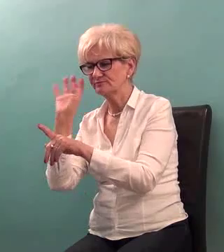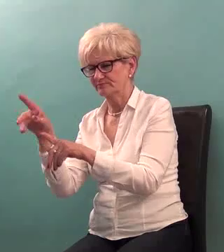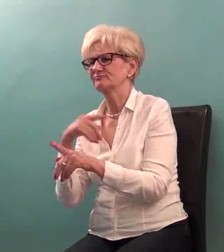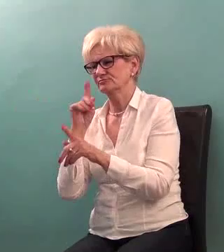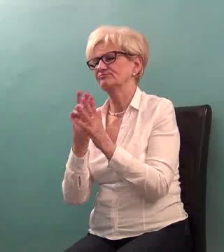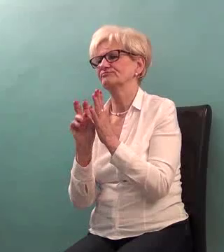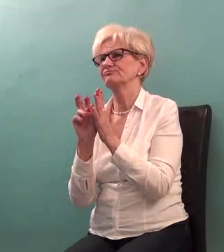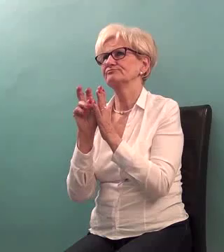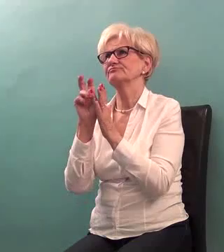Chłopak wjeżdża na górę windą.